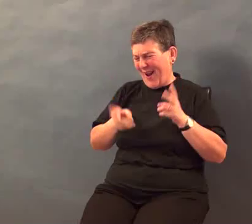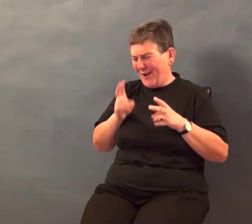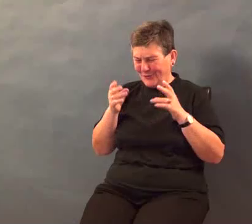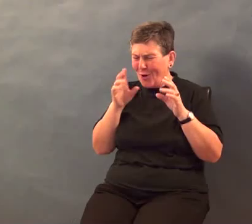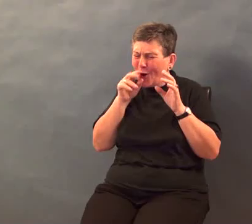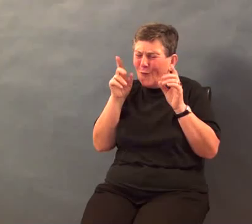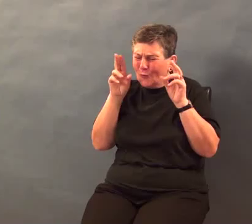To był ładny ptaszek.